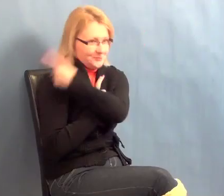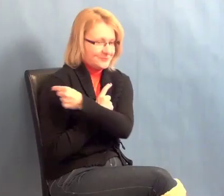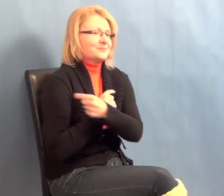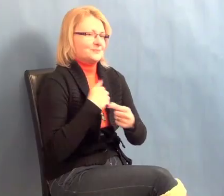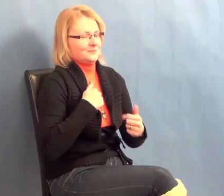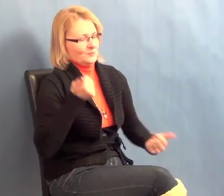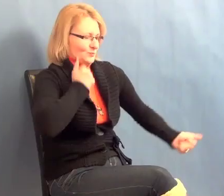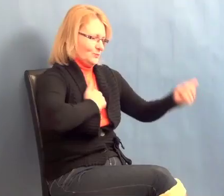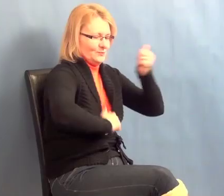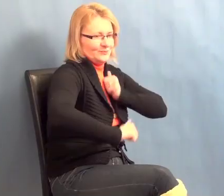Ubierał się.